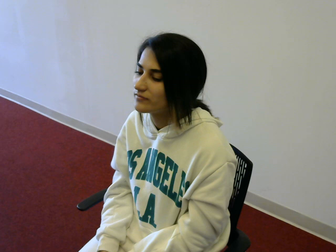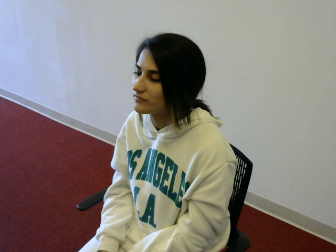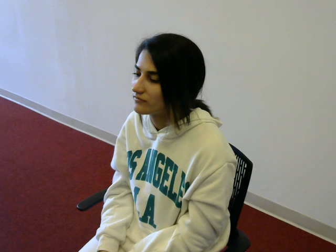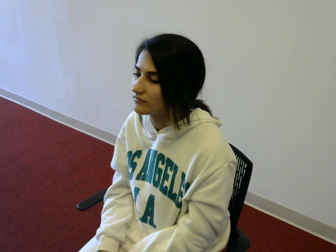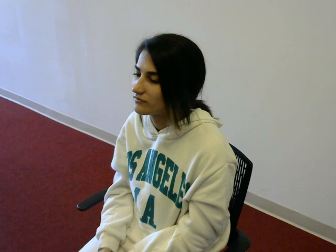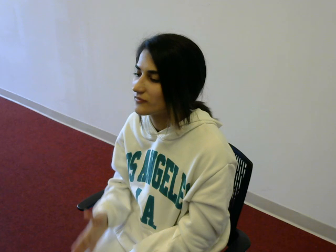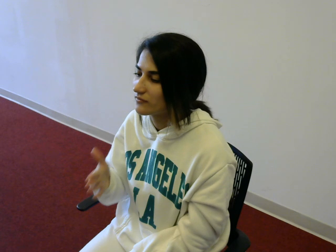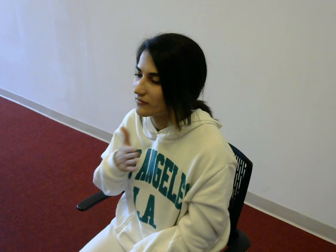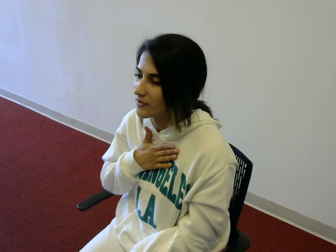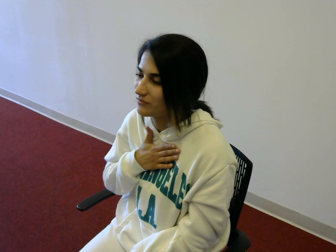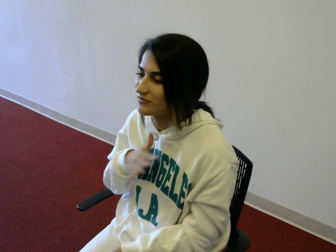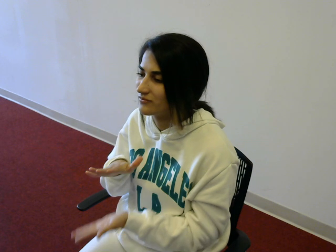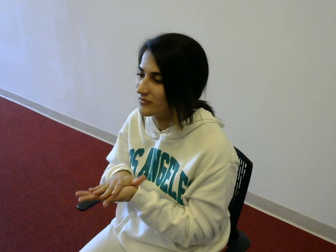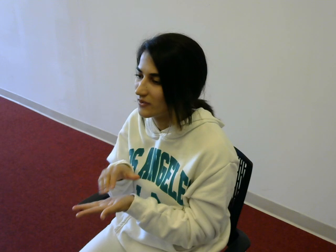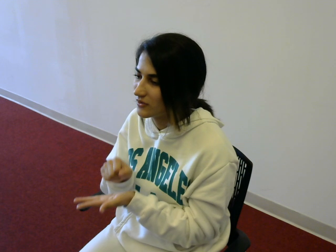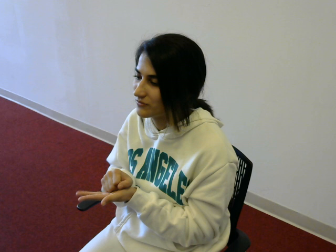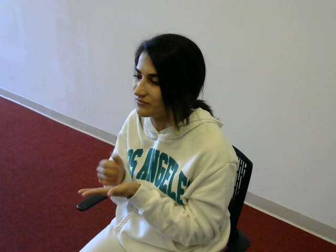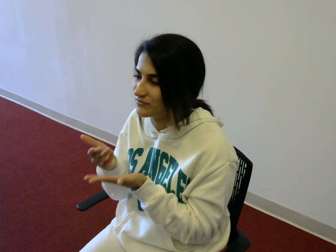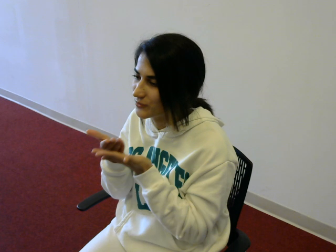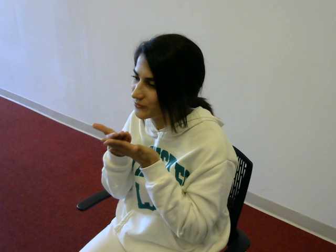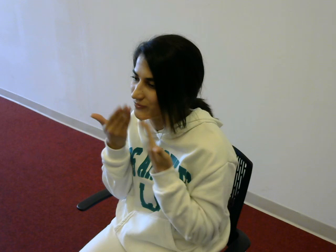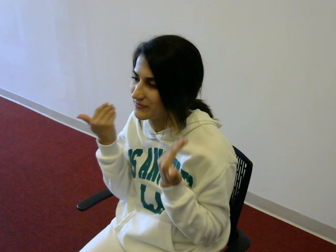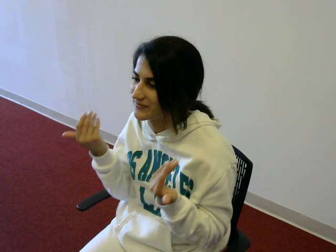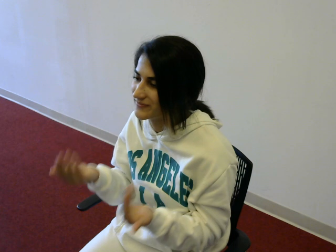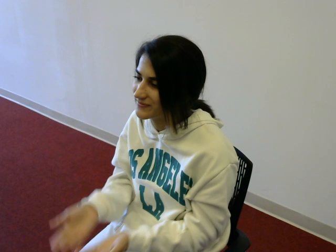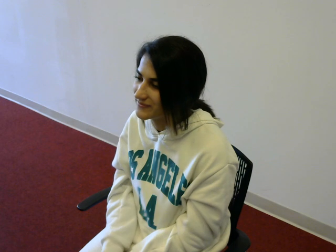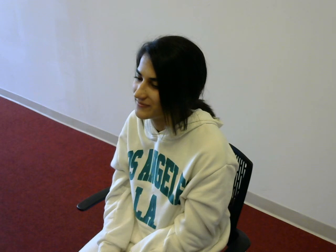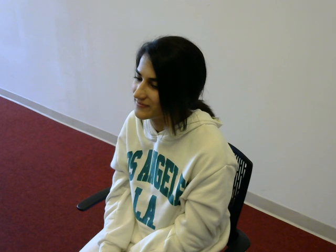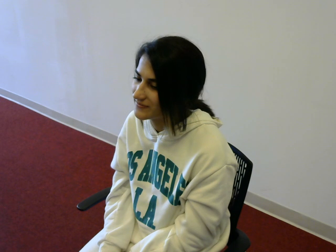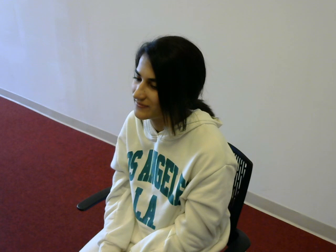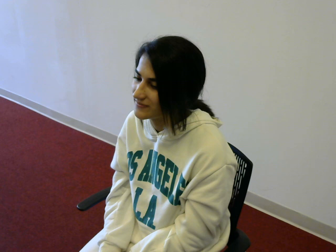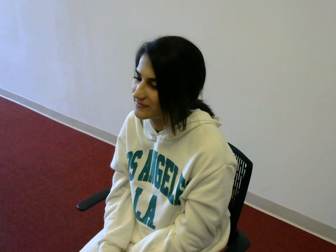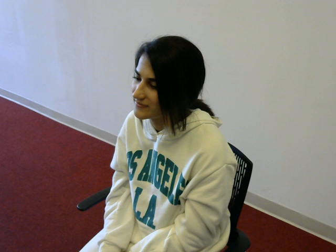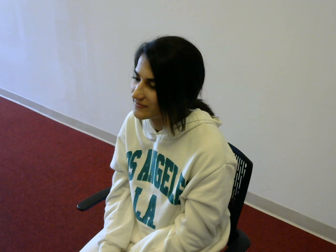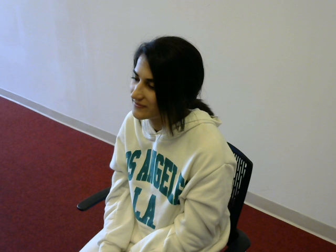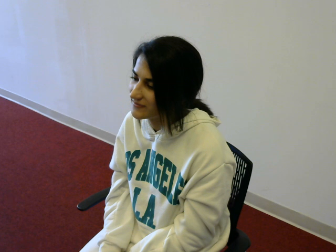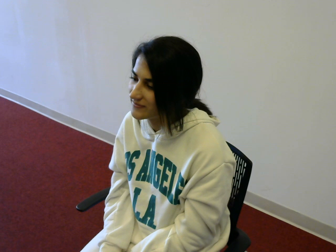Mənim ləqəbim yoxdur